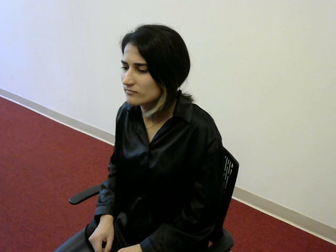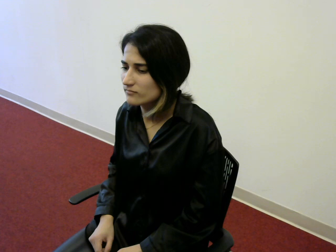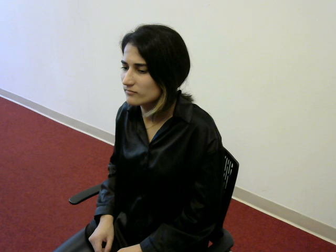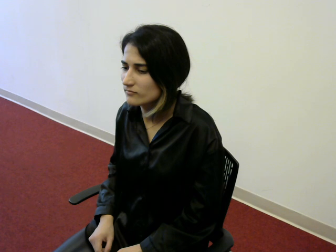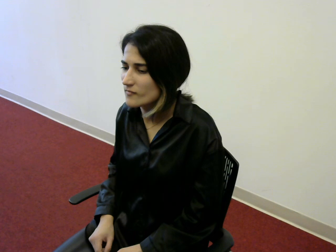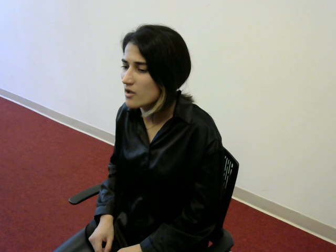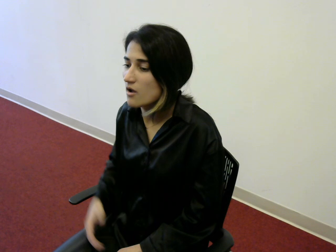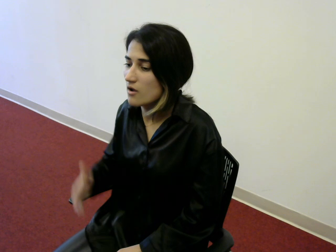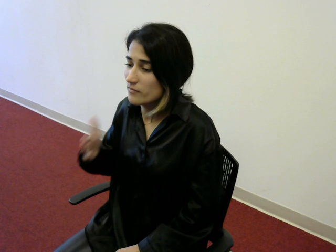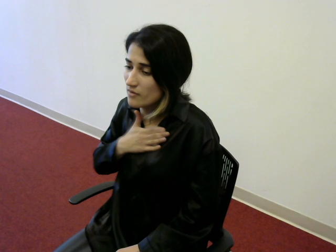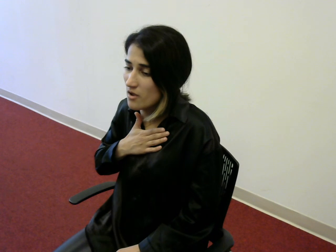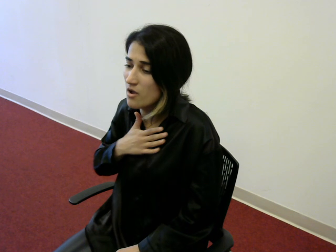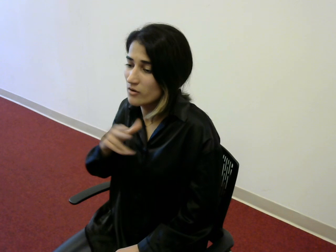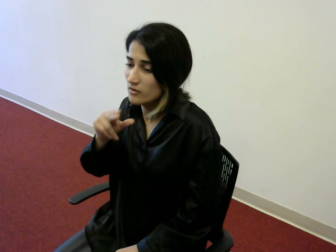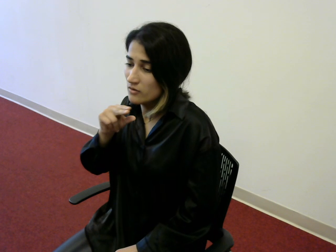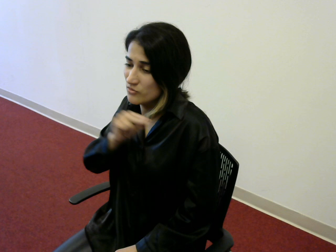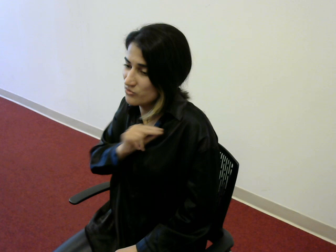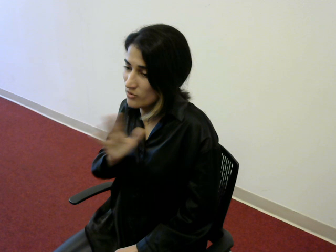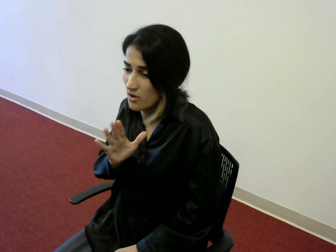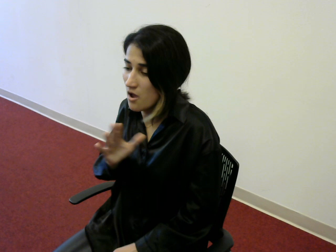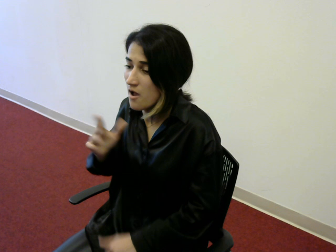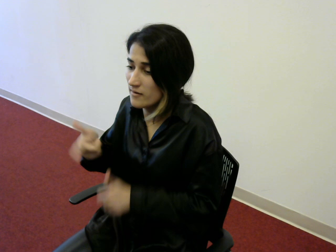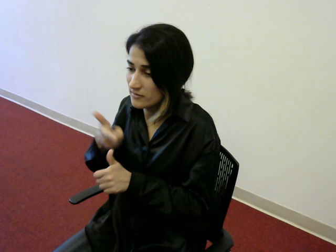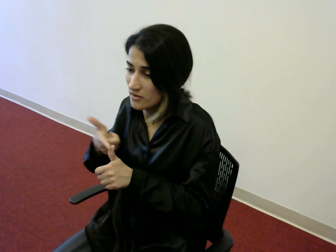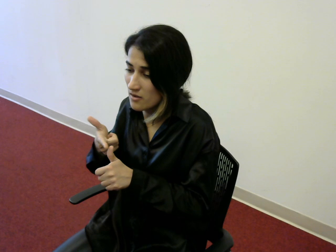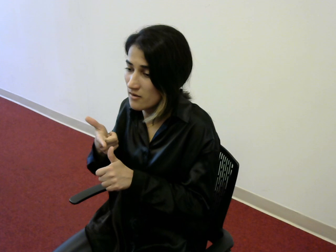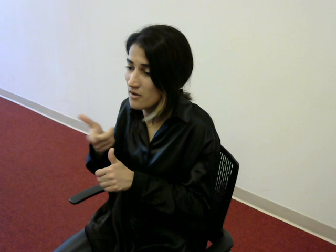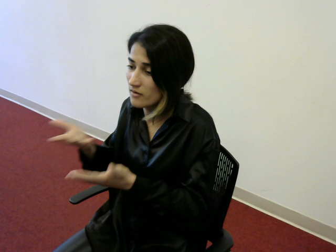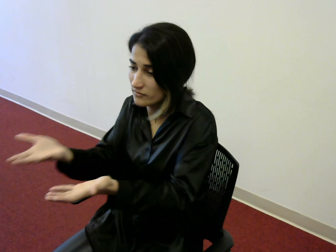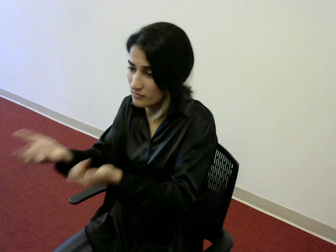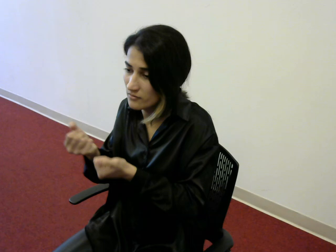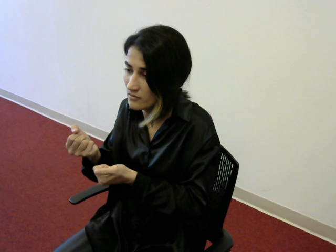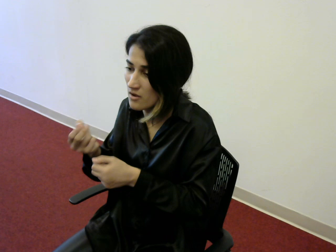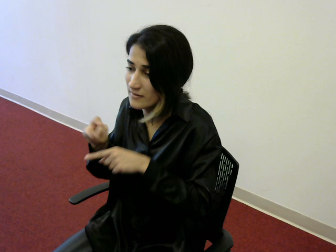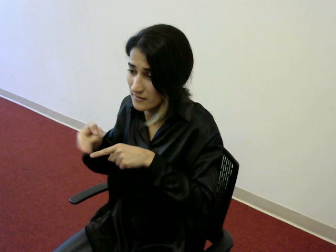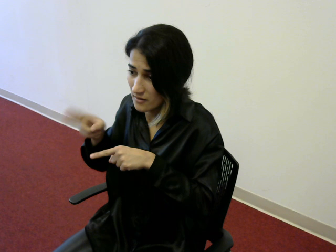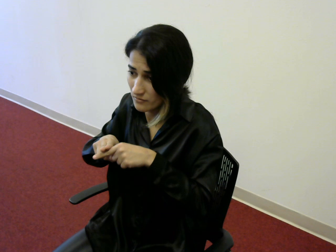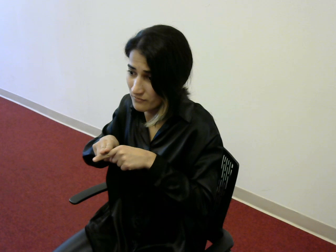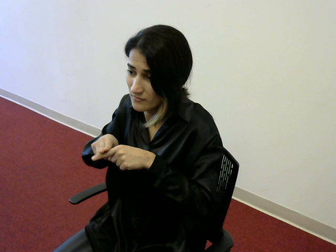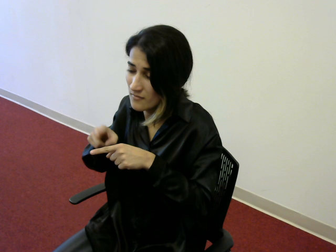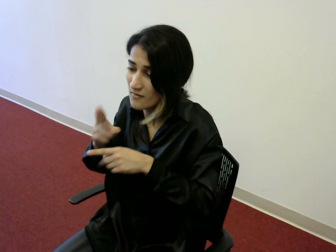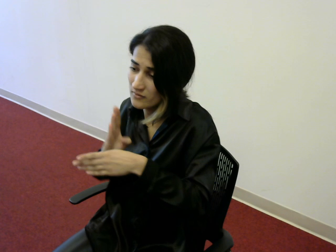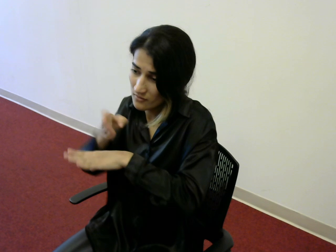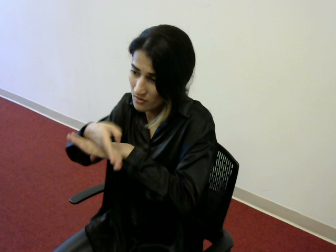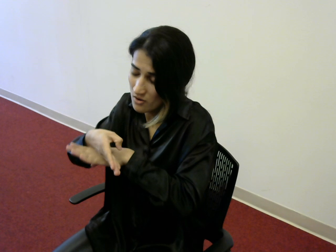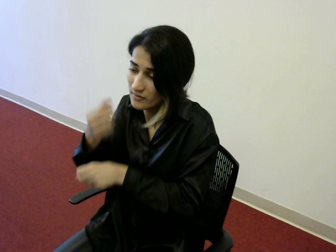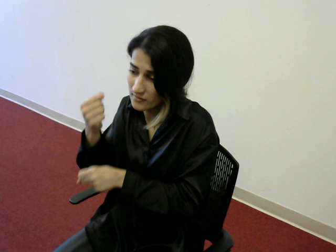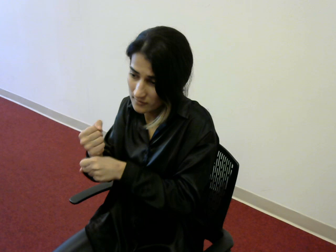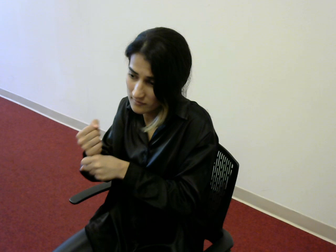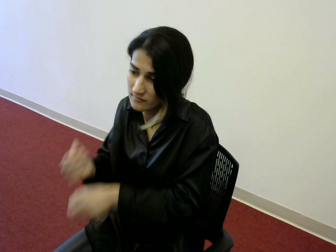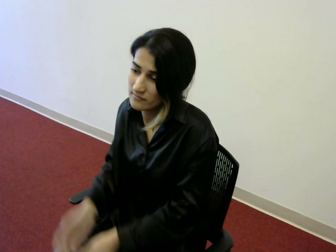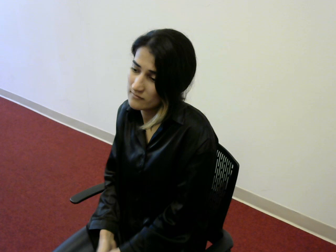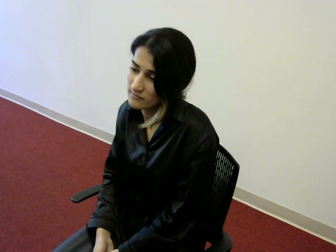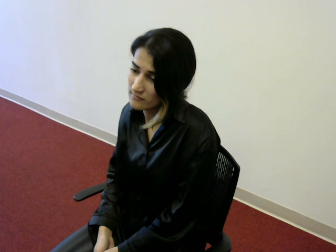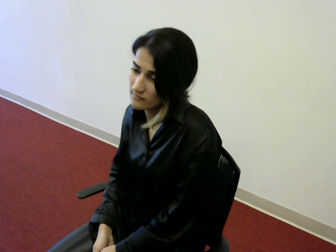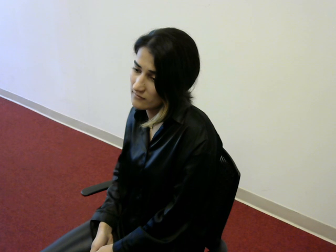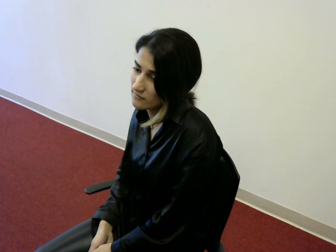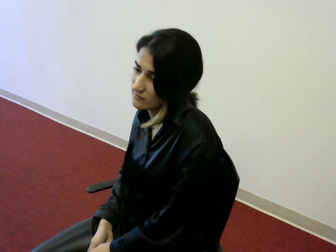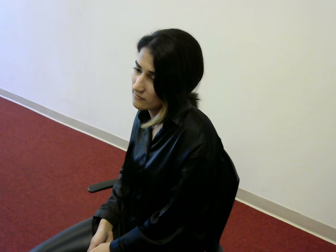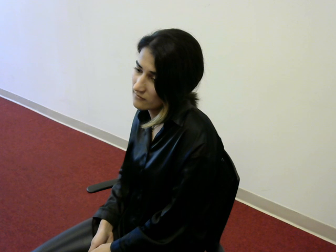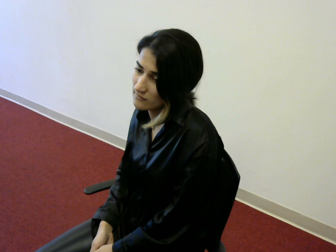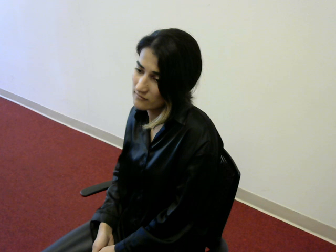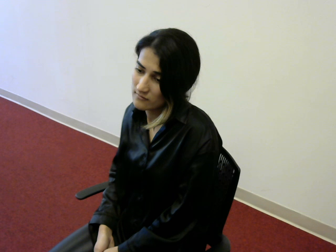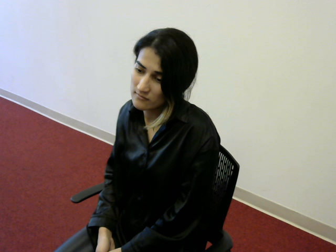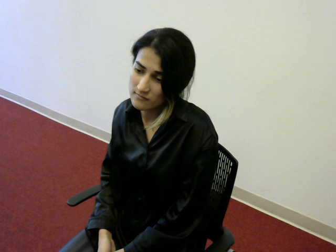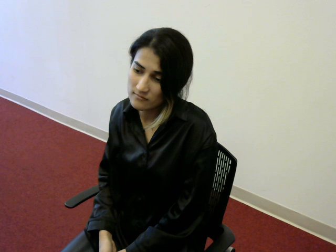Mən işsiz adı almaq üçün müraciət edirəm